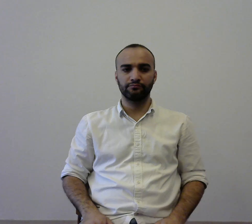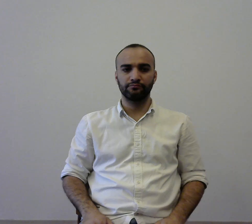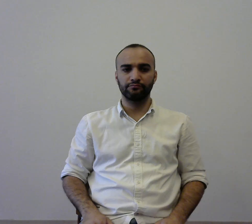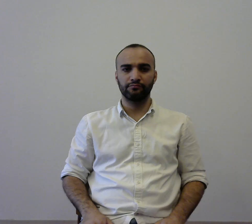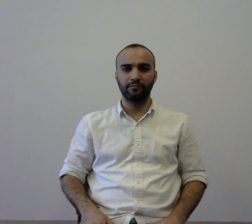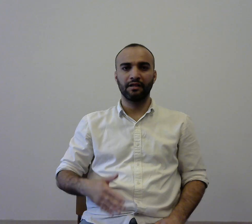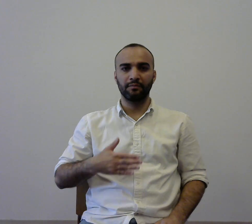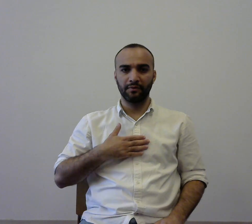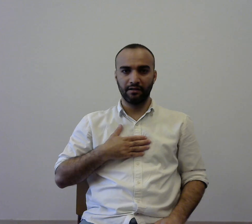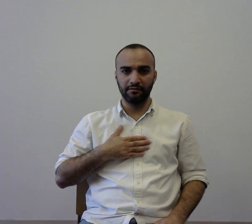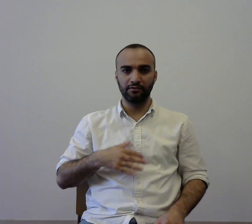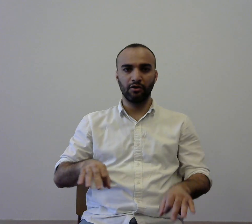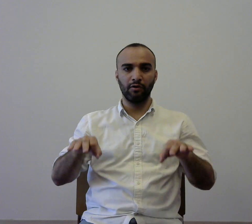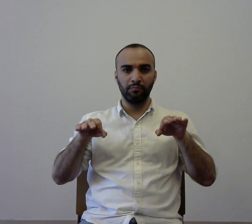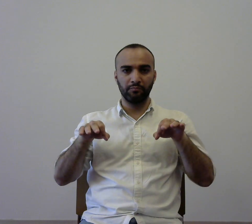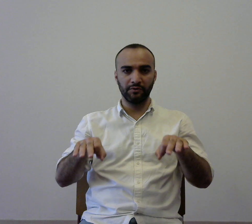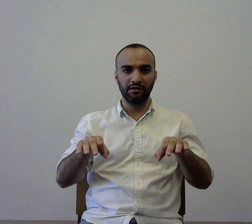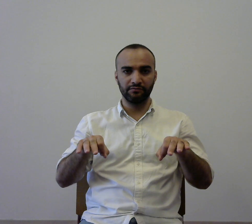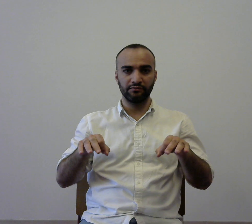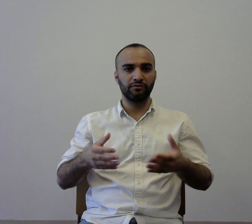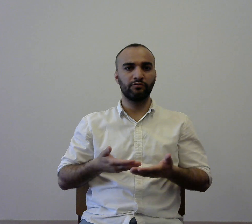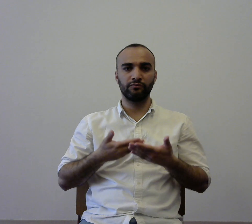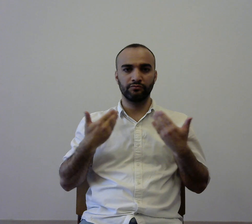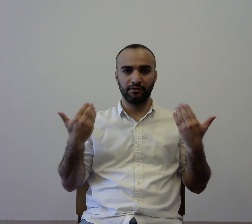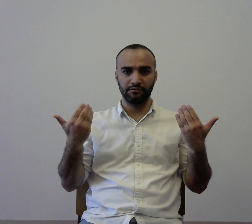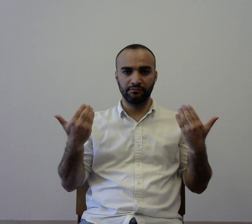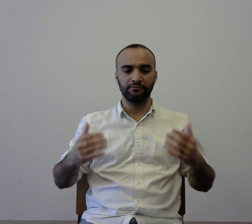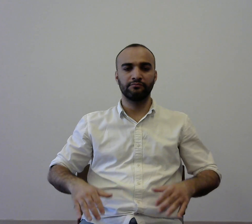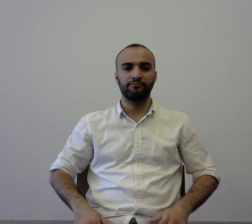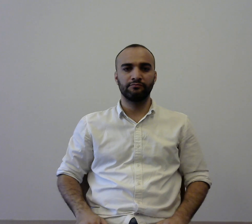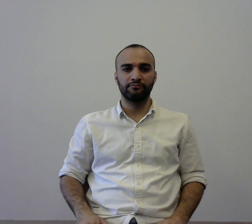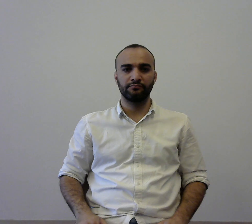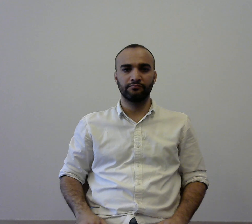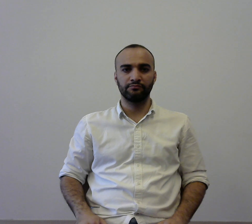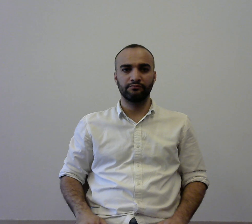Mənim avtomobilim yoxdur